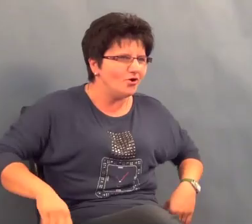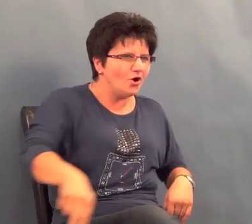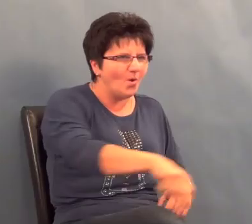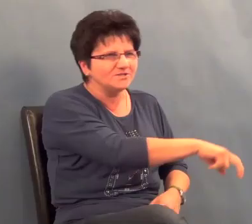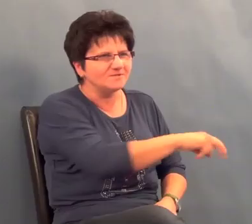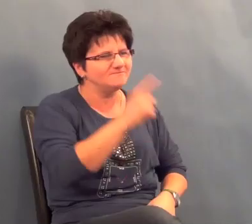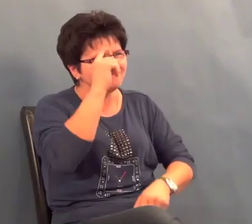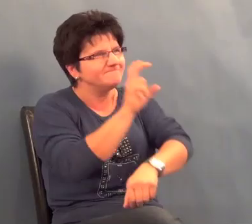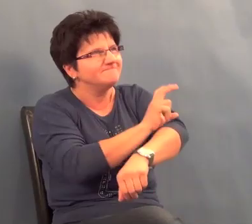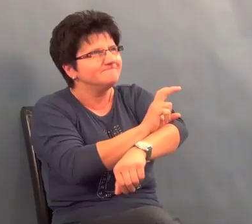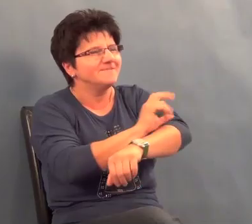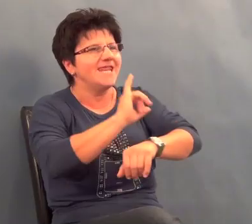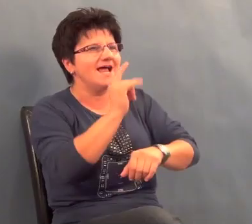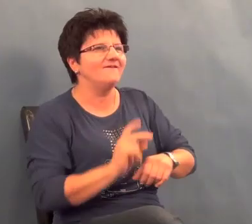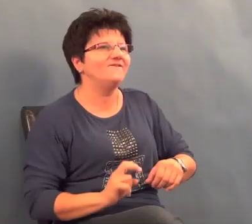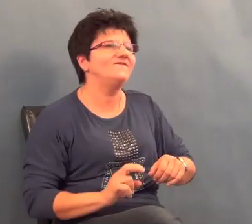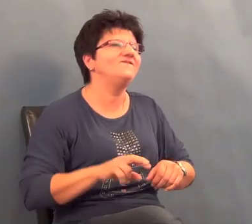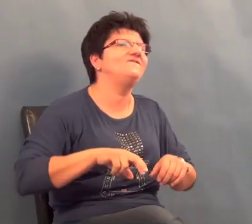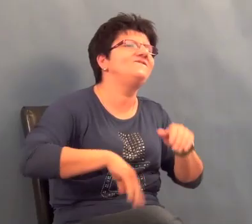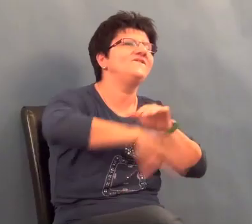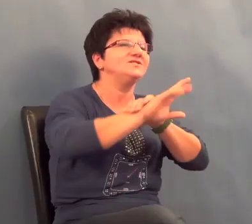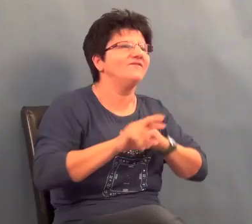Zastanawia się, jak wejść na górę.